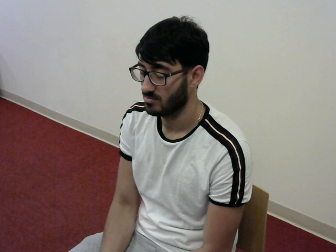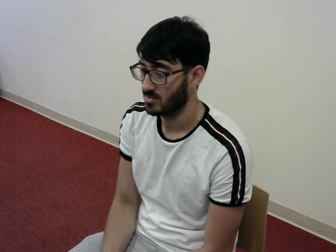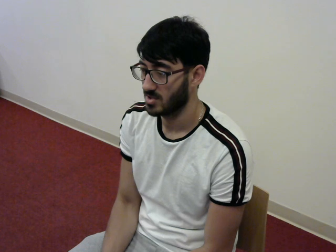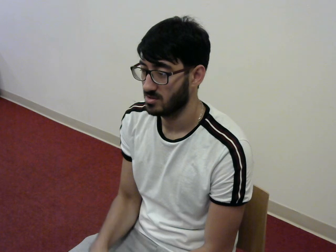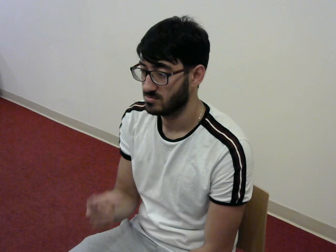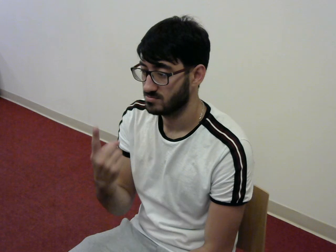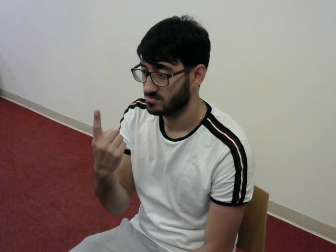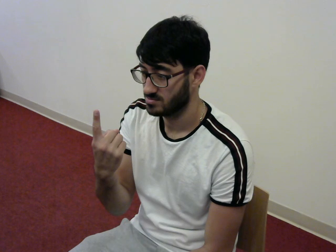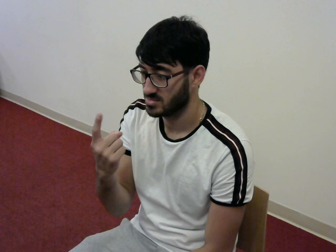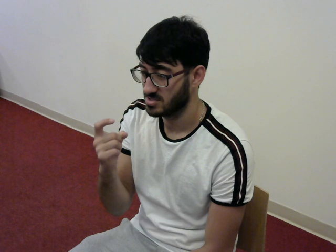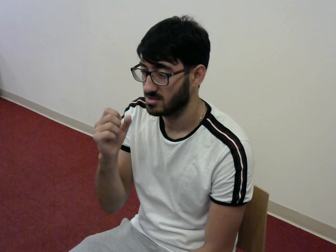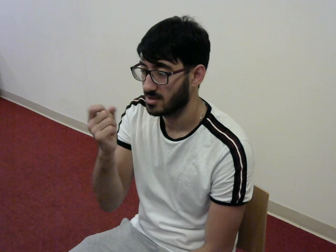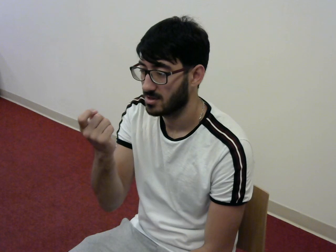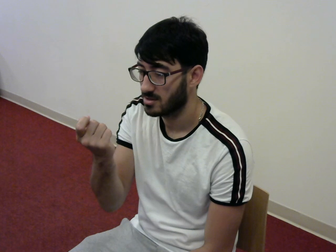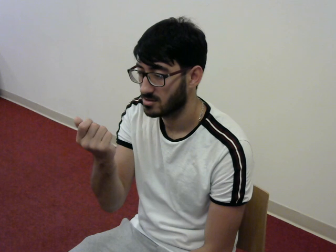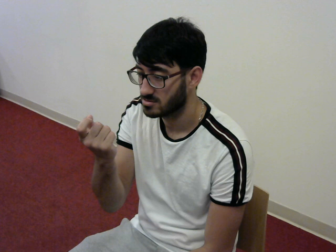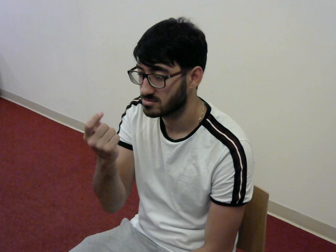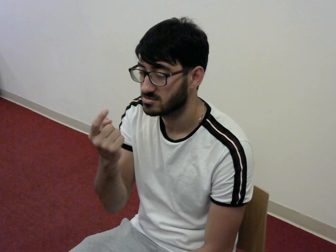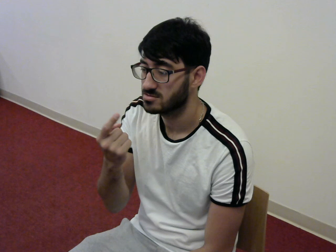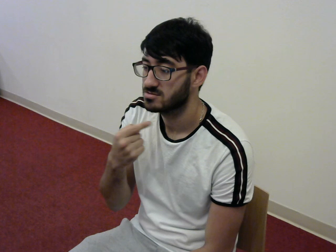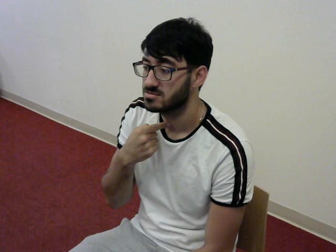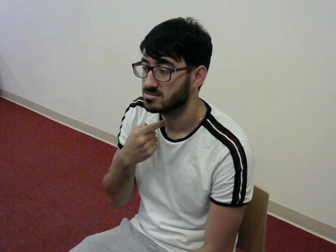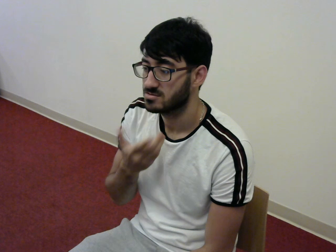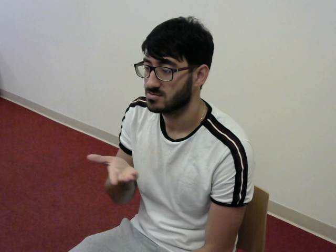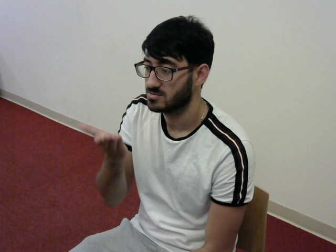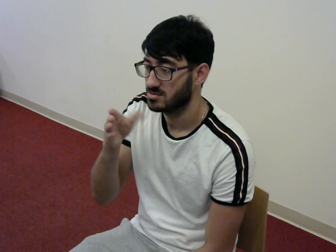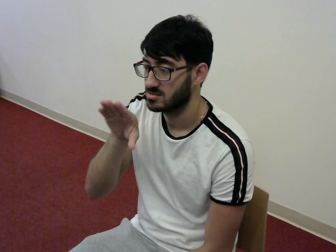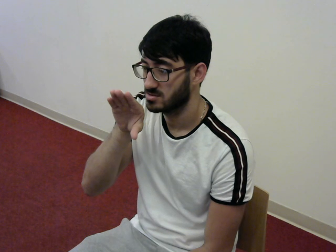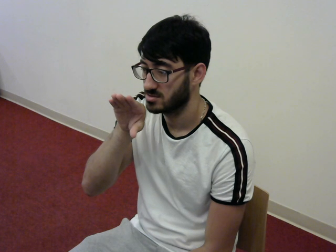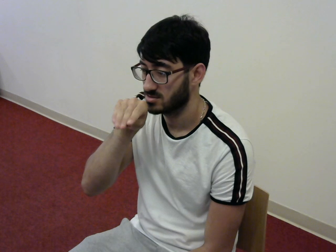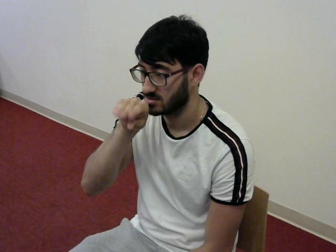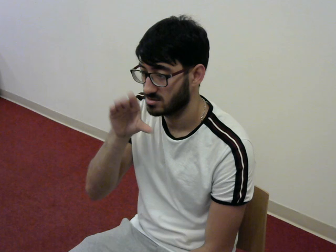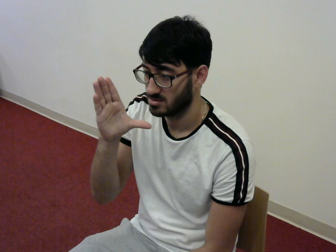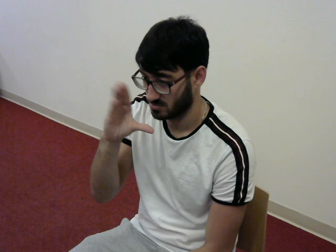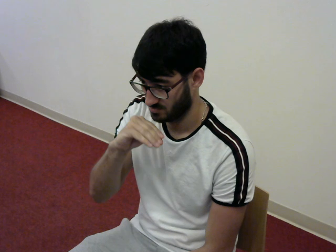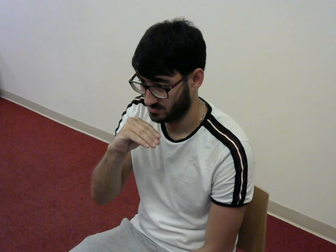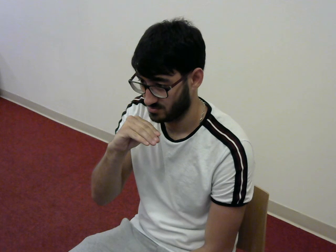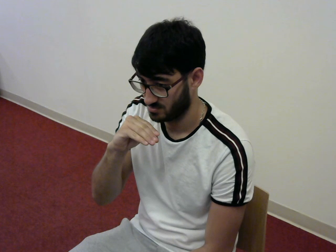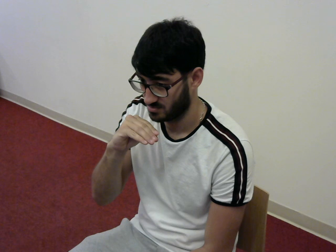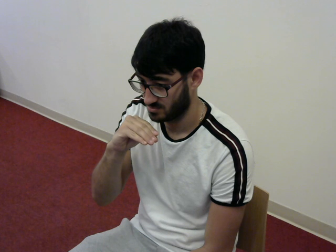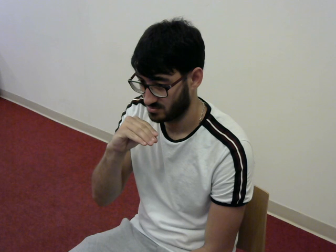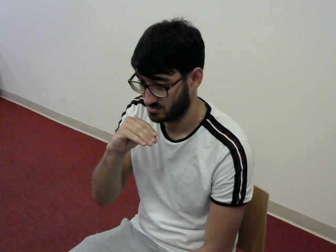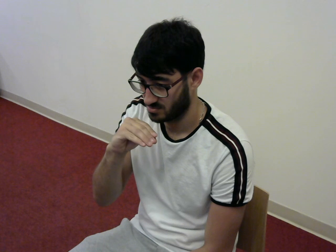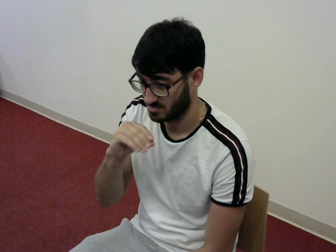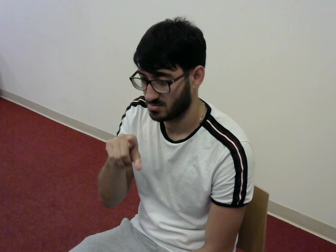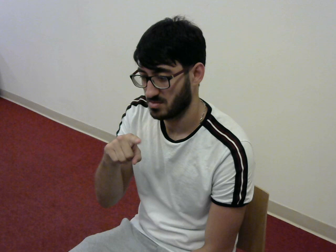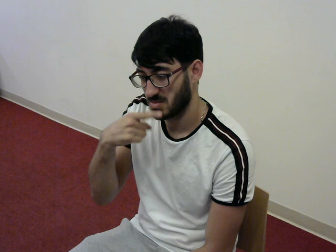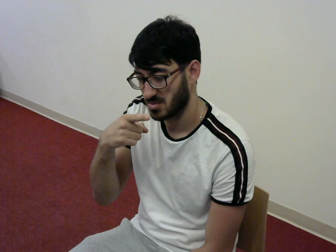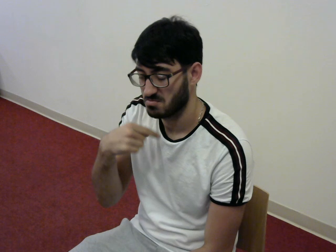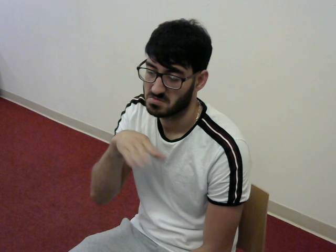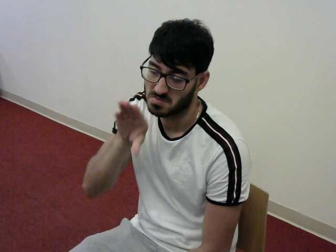Bir az ucadan deyə bilərsinizmi?